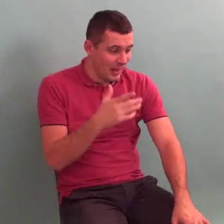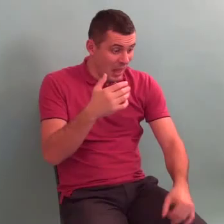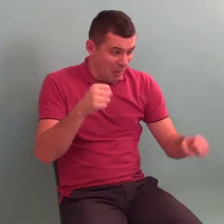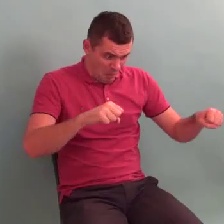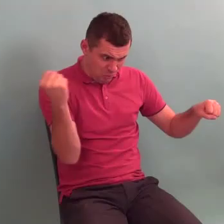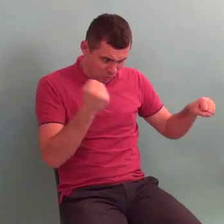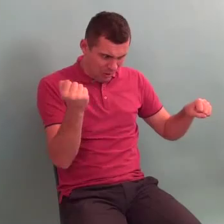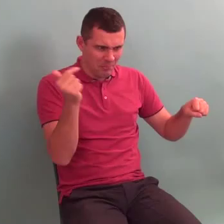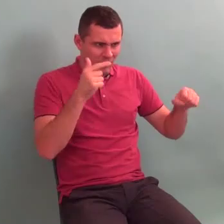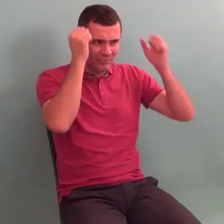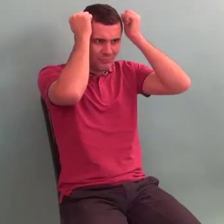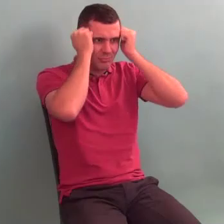Na mocnym motorze powinno się nosić kask.